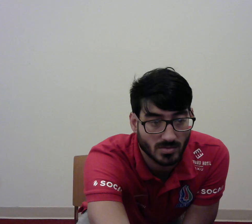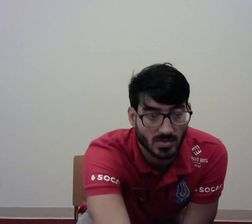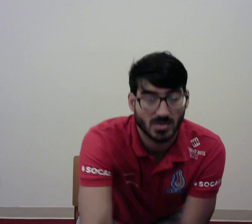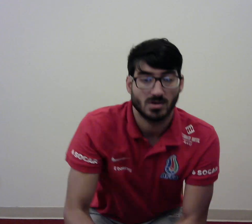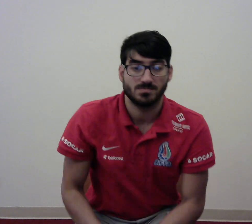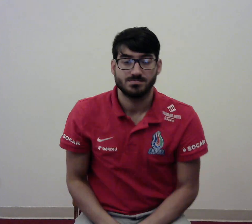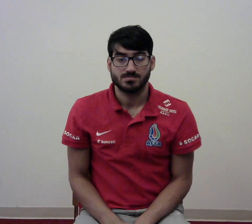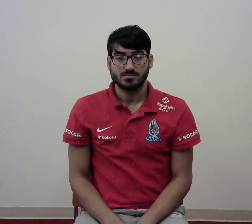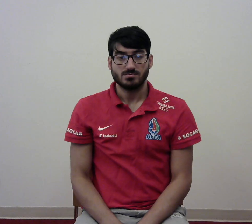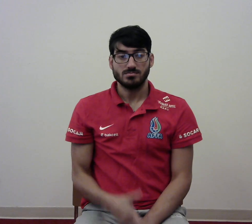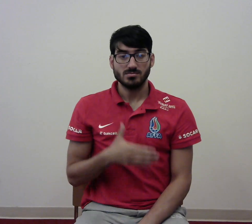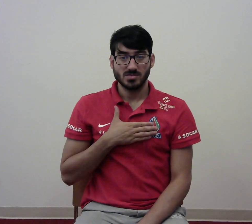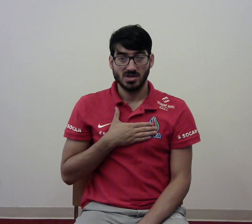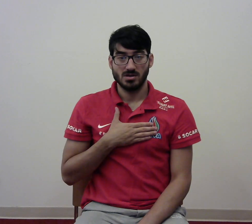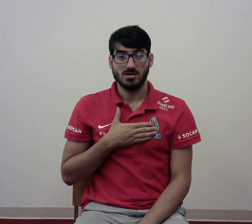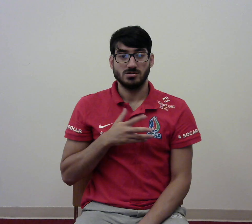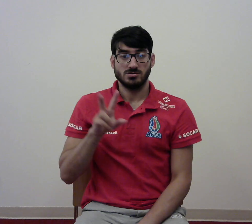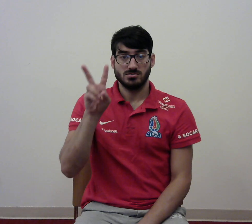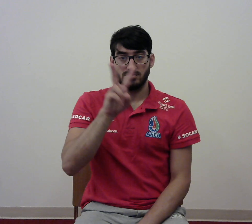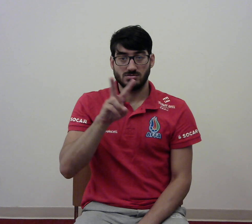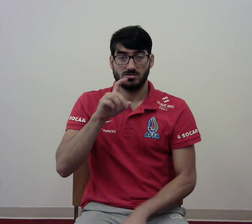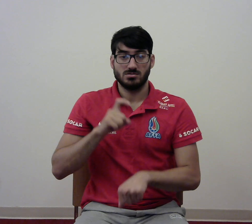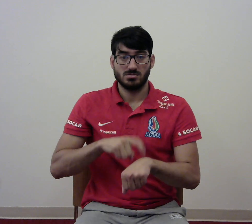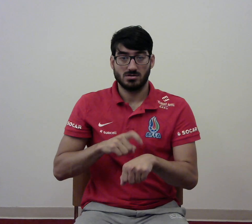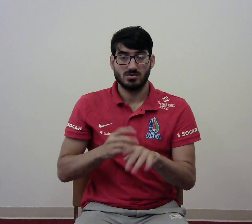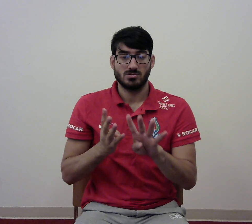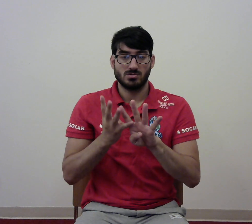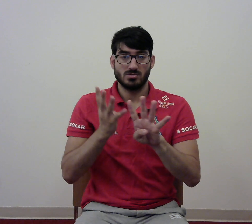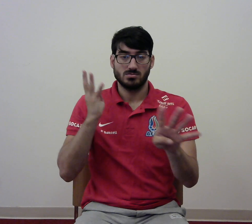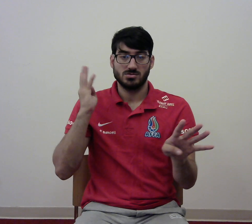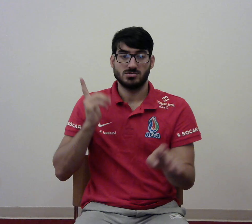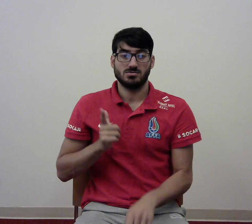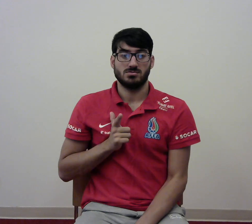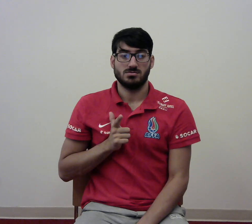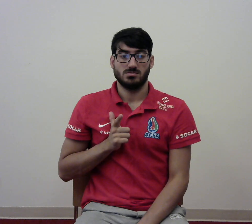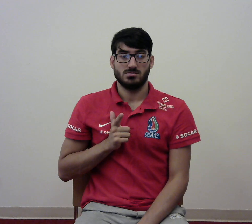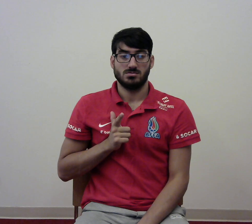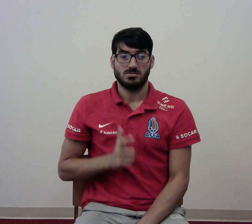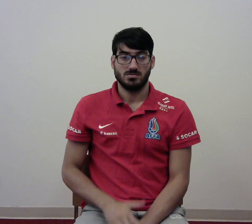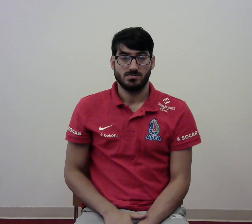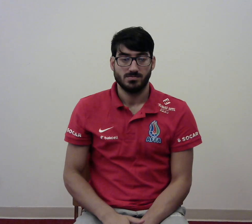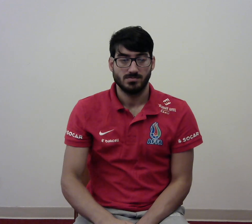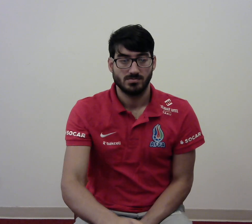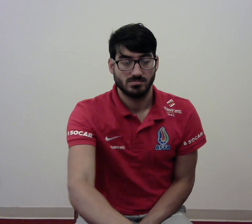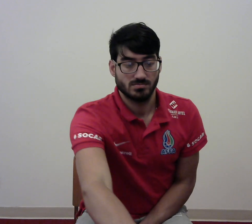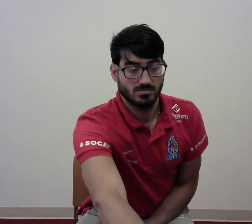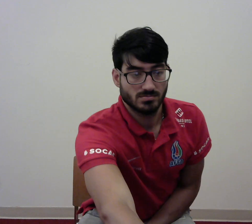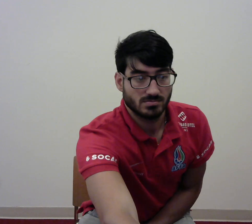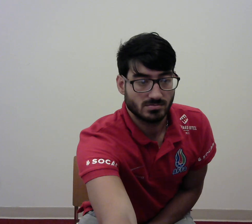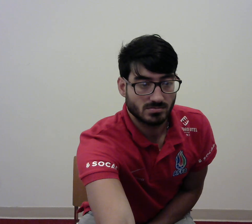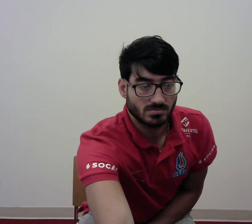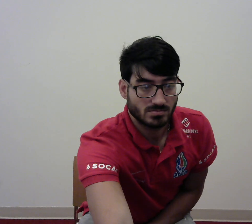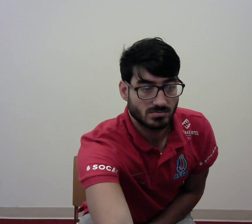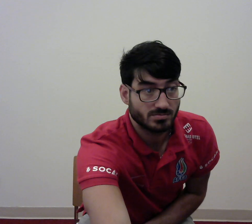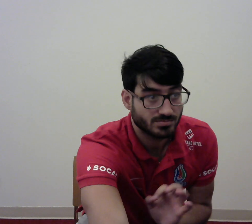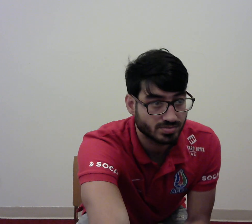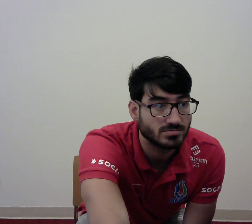Mən iki saatdır növbədə gözləyirəm